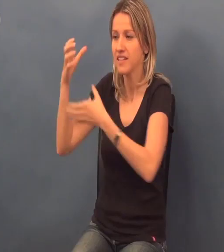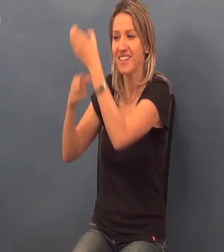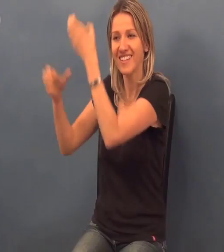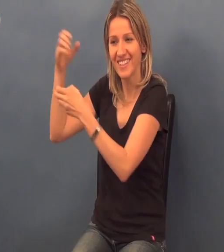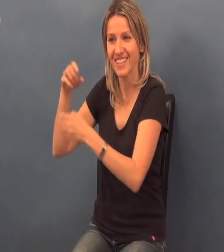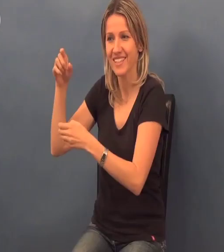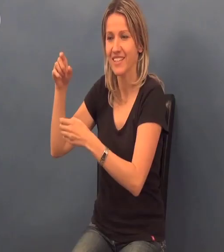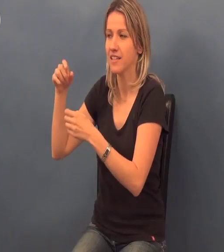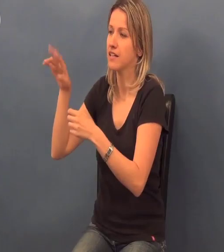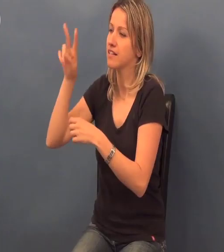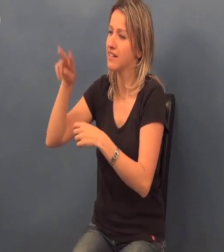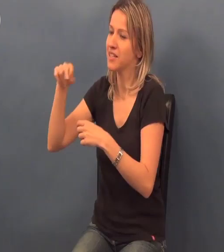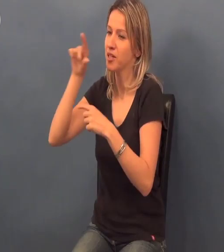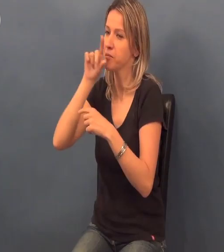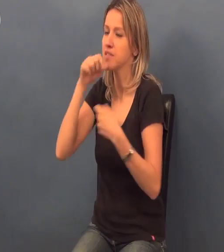Następnie patrzy na ptaszka, który huśta się.